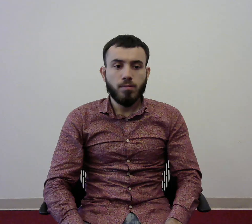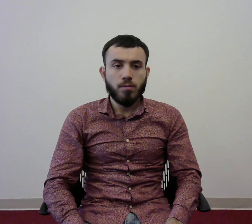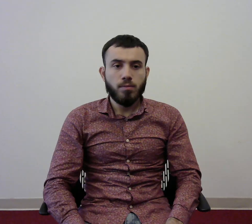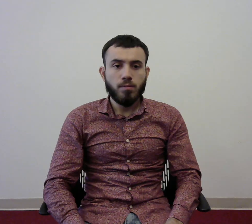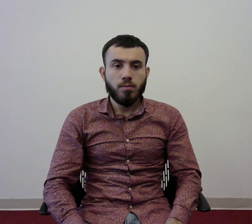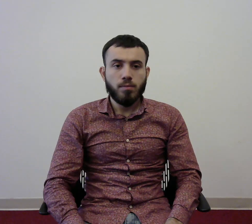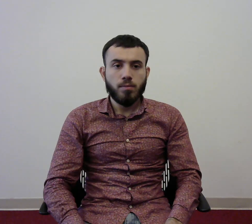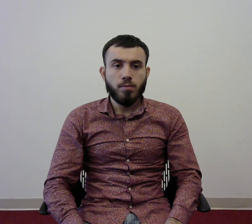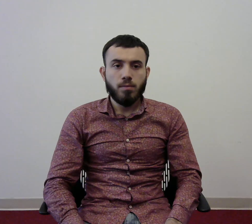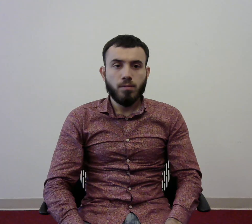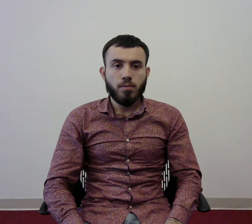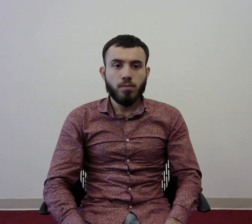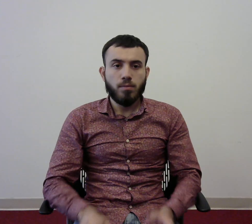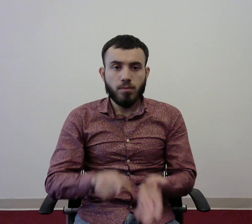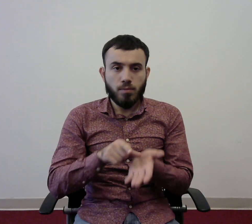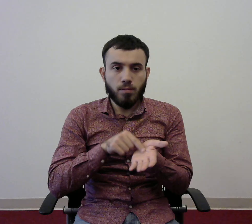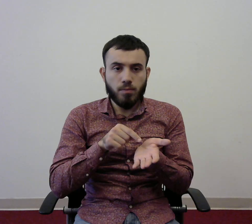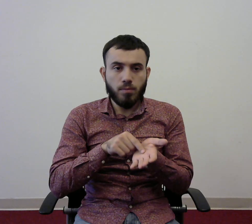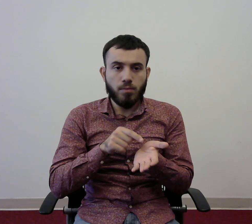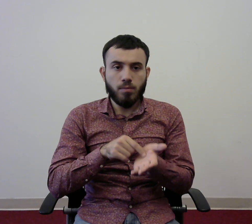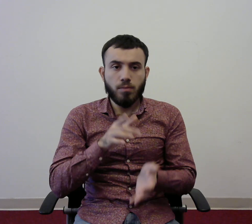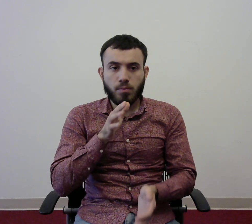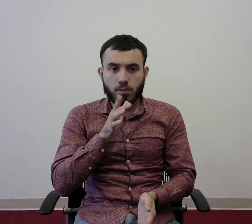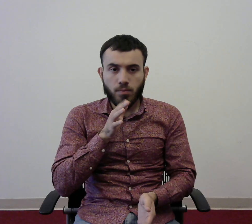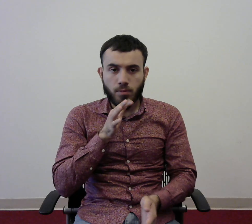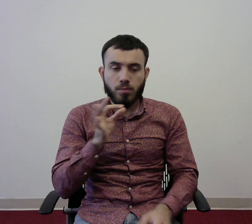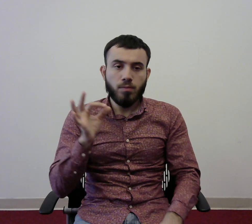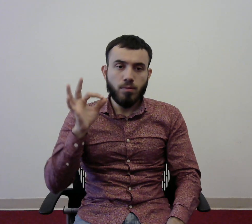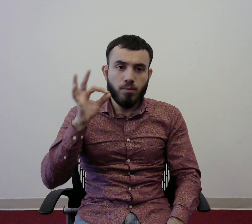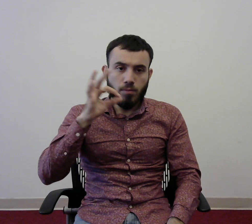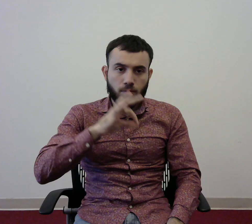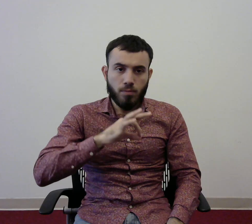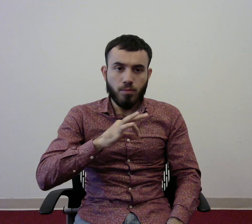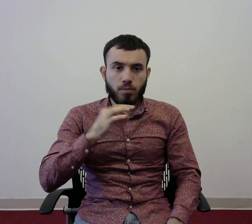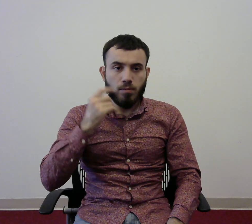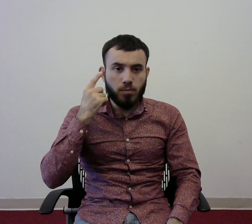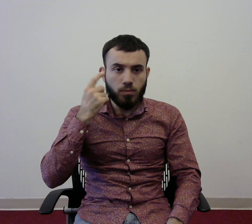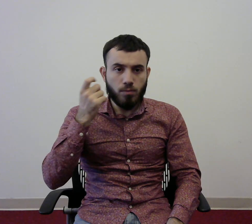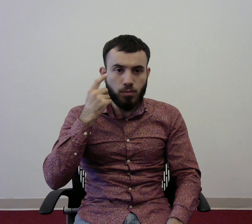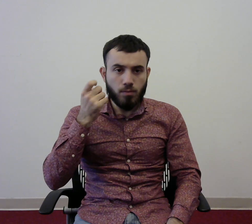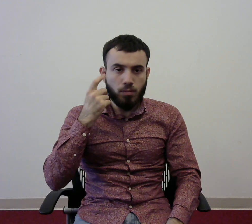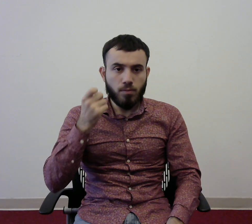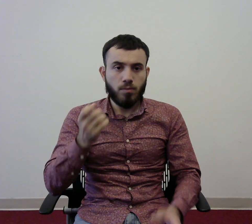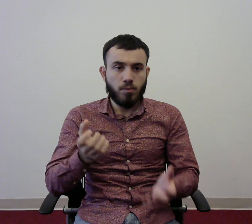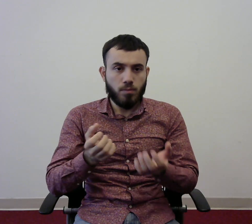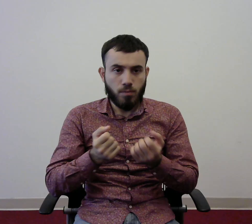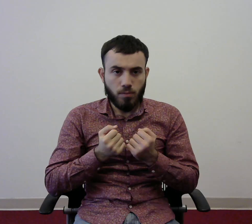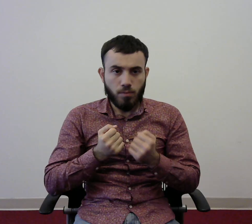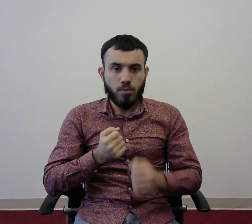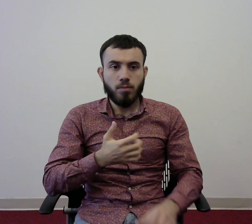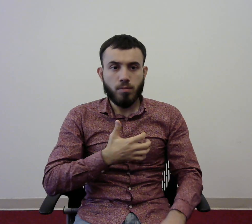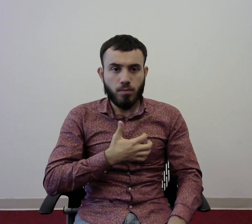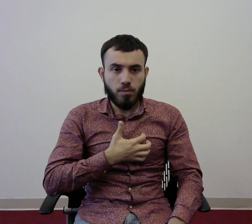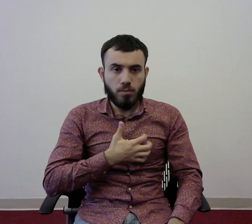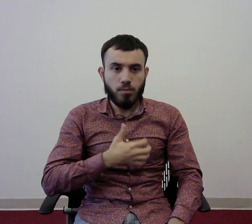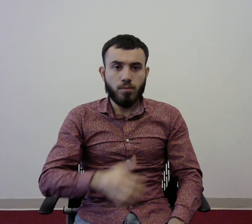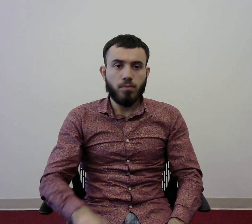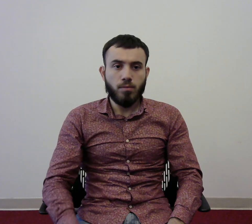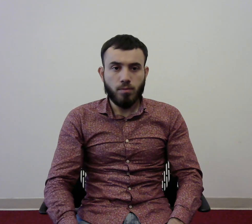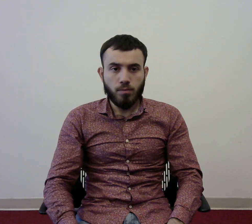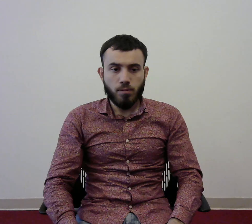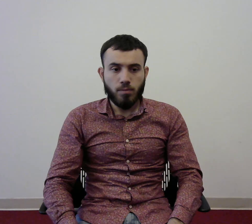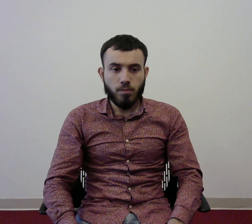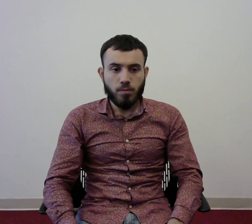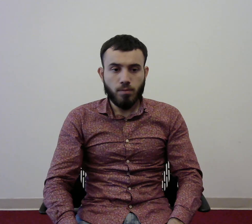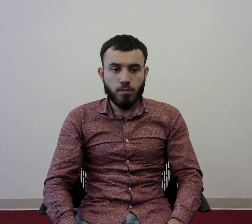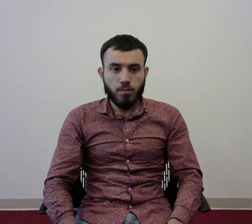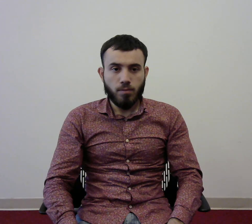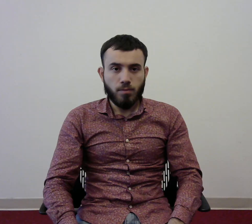Pensiya yaşı haqqında məlumat almaq istəyirəm